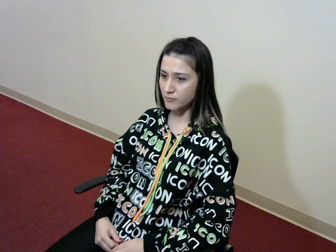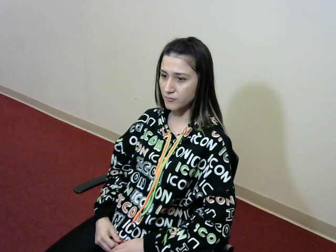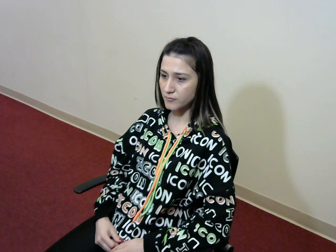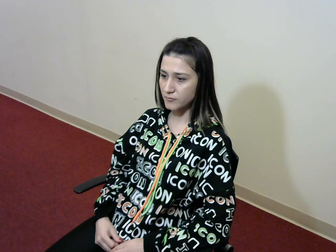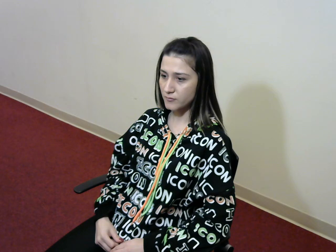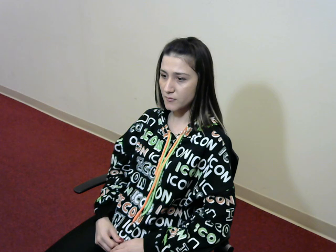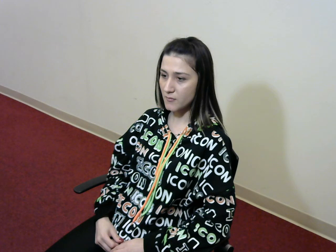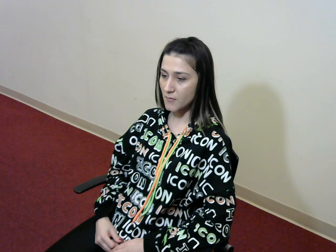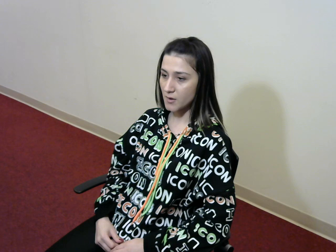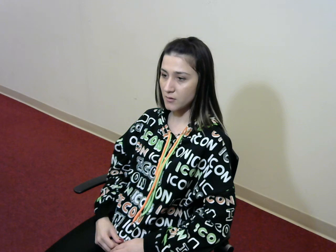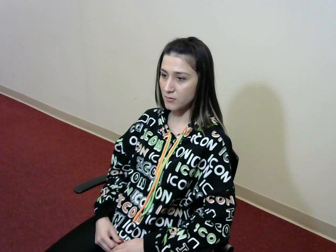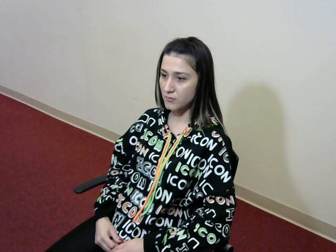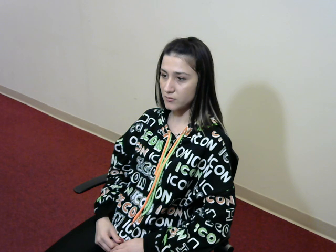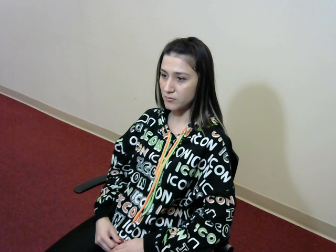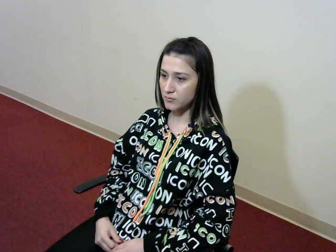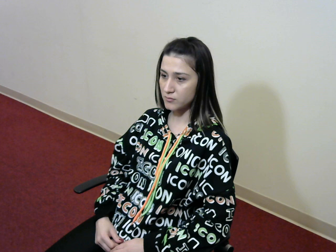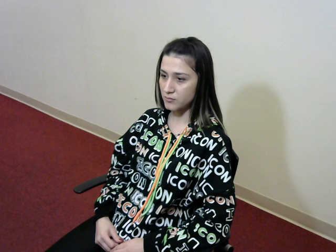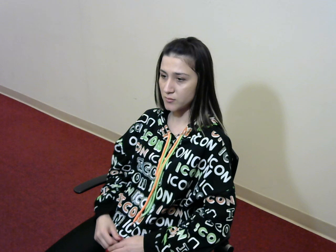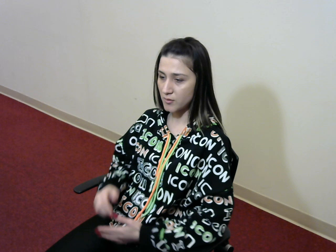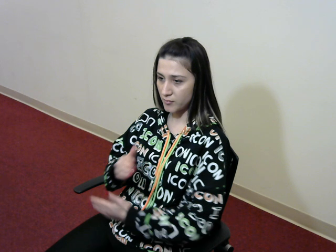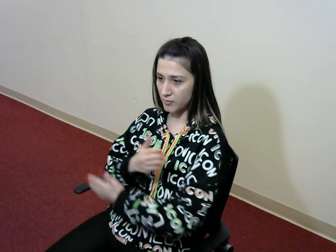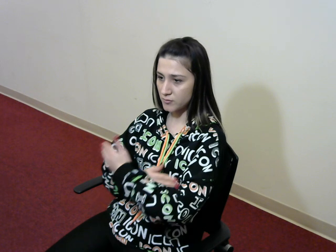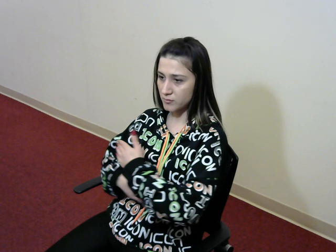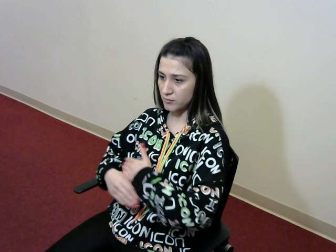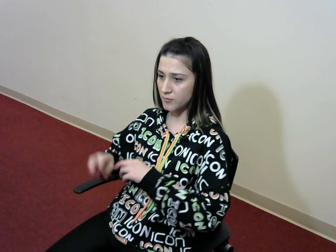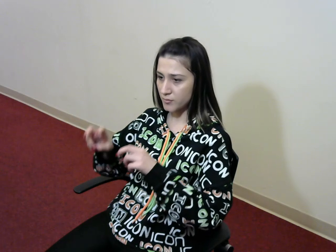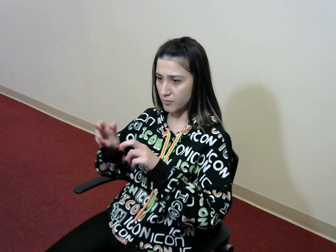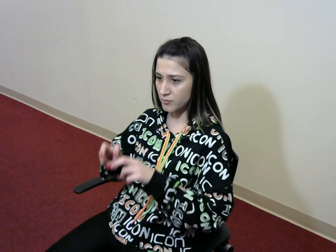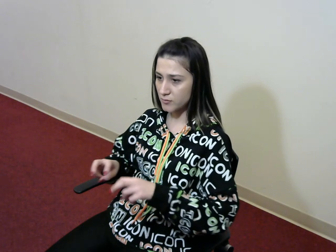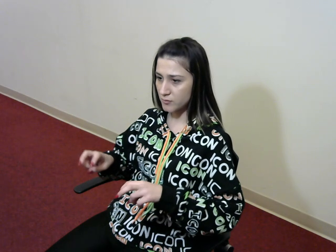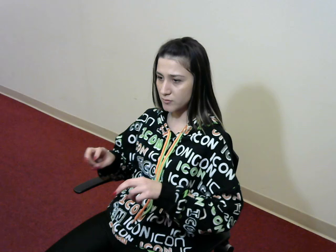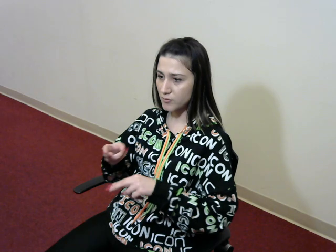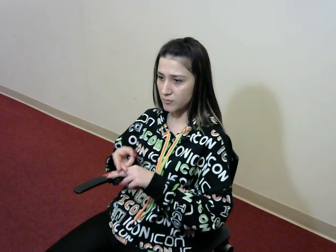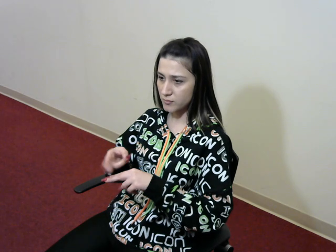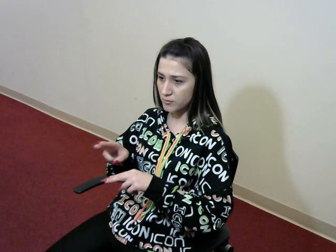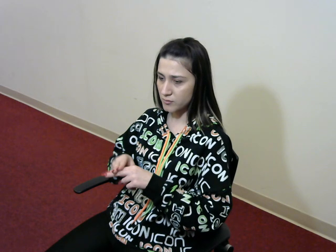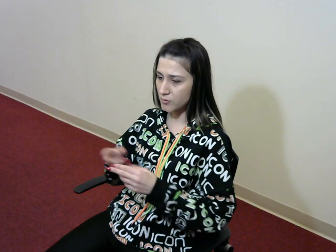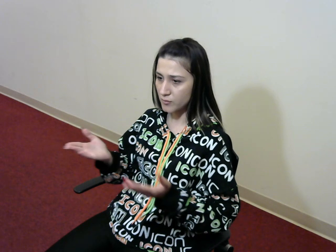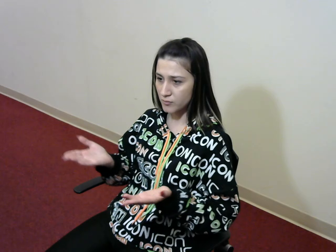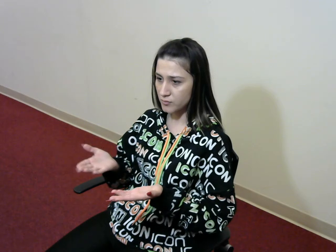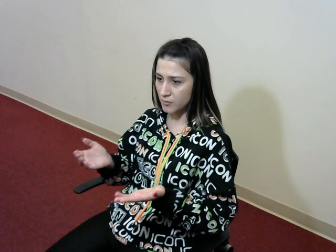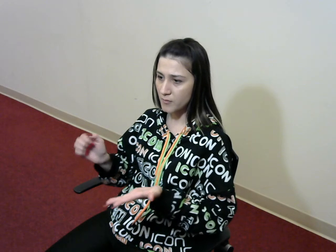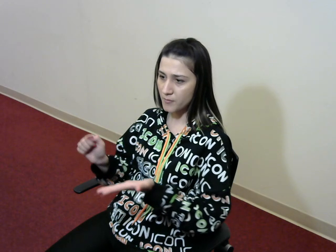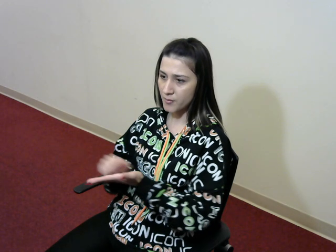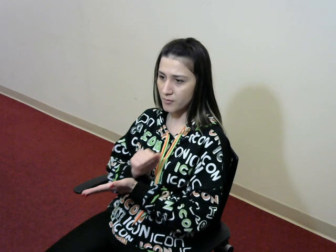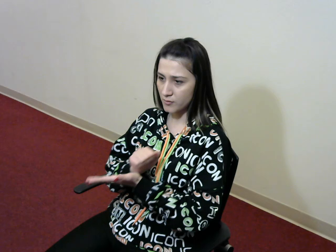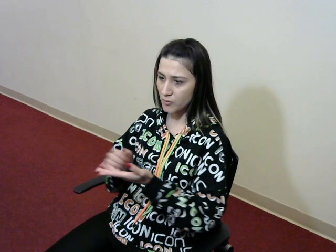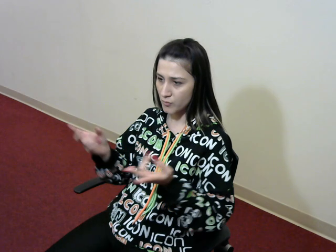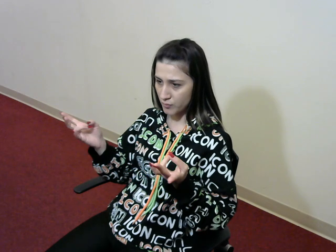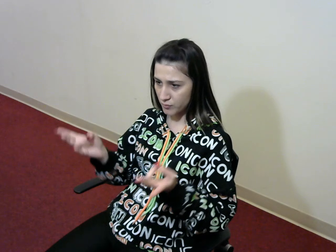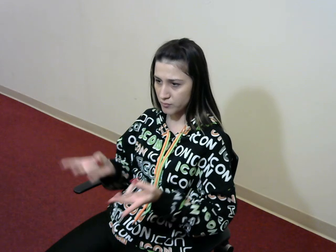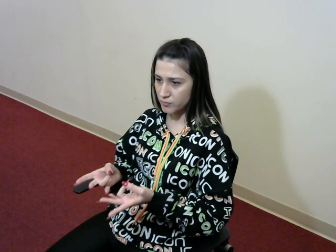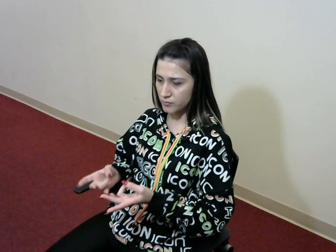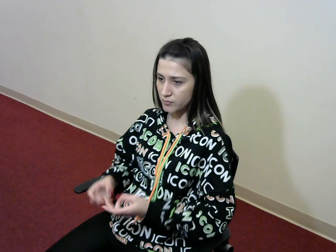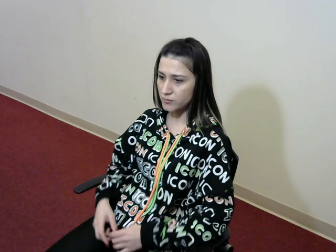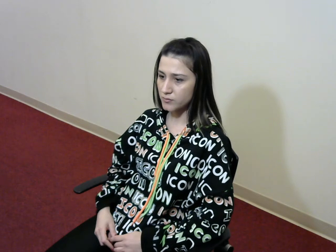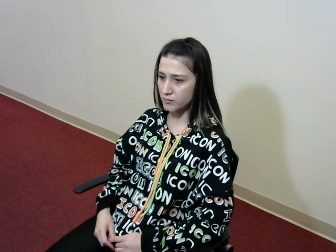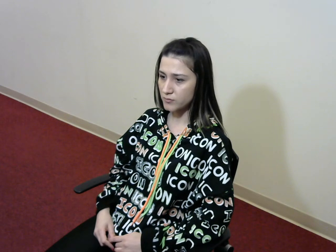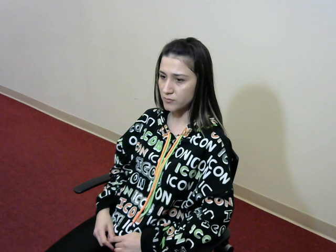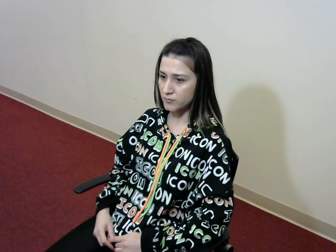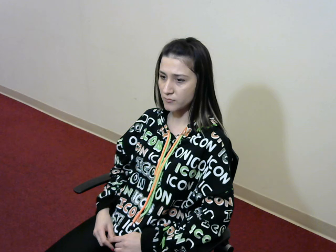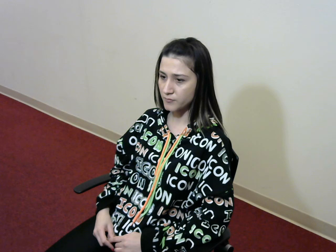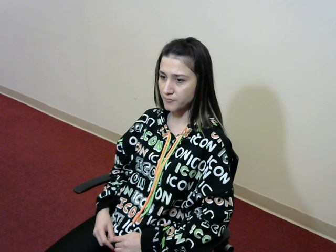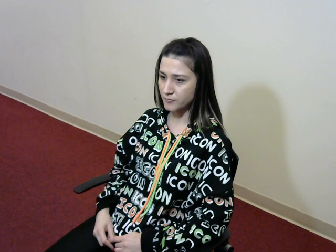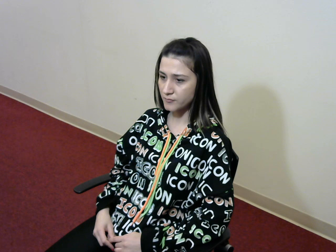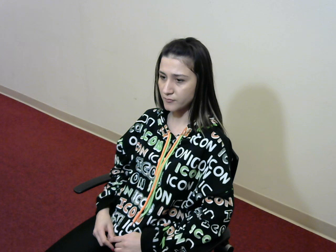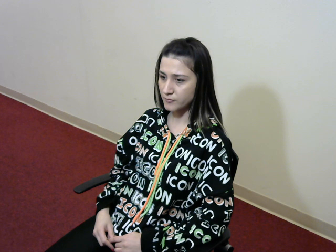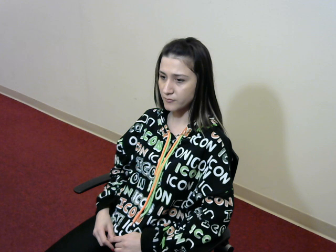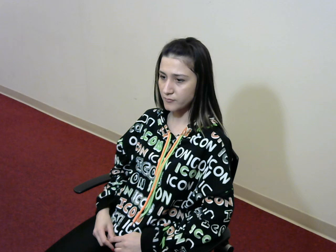Əlilliyin müəyyən edilməsi üçün hansı sənədlər lazımdır